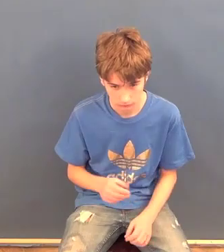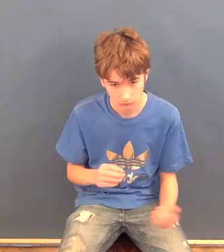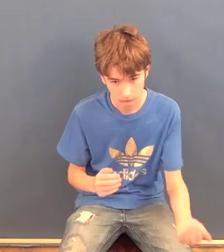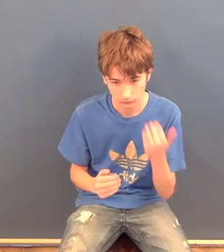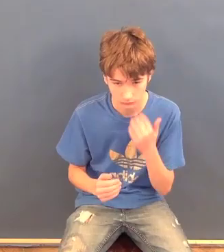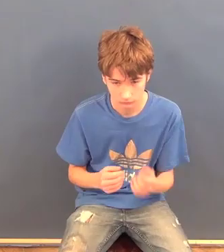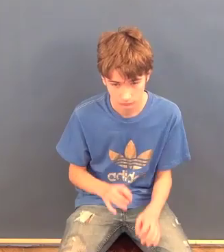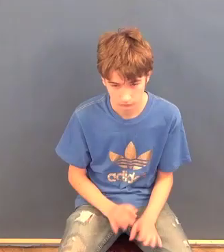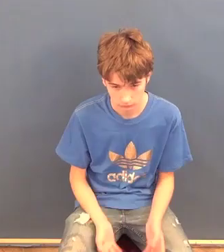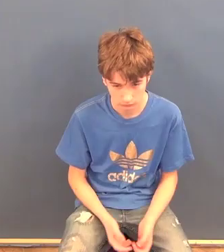Można się uderzyć.